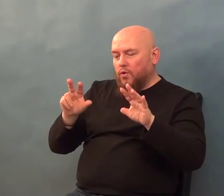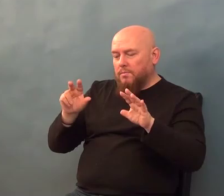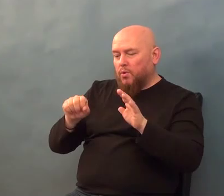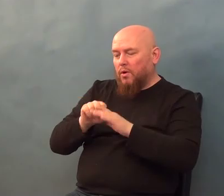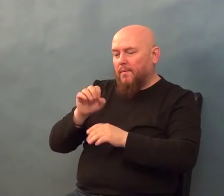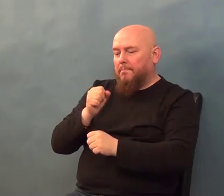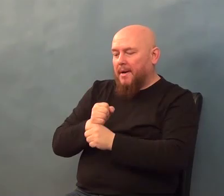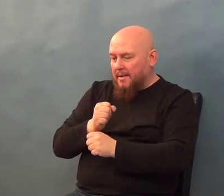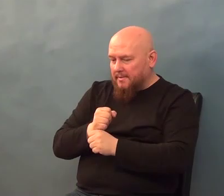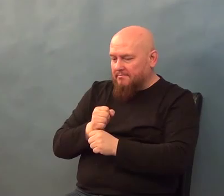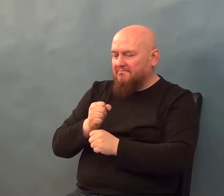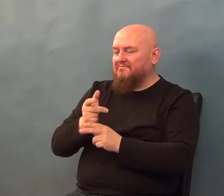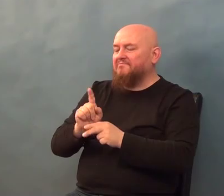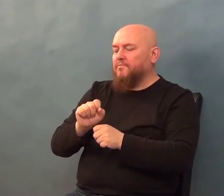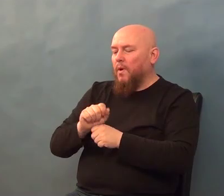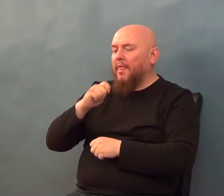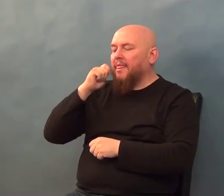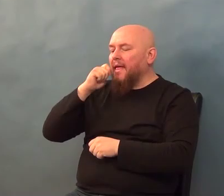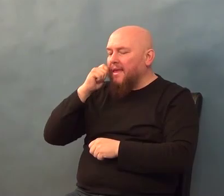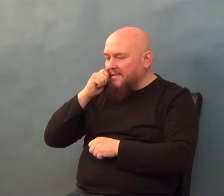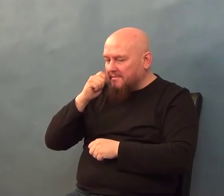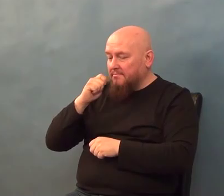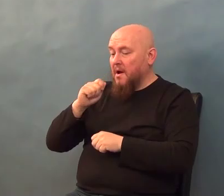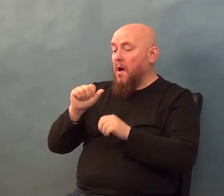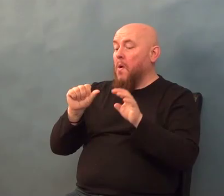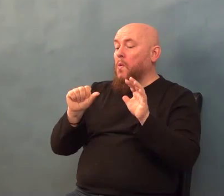Dziewiątego od ósmej do czwartej pracuję.